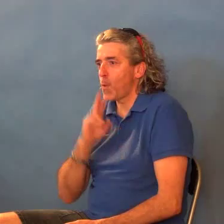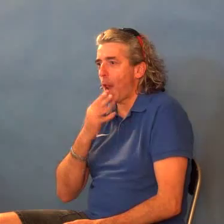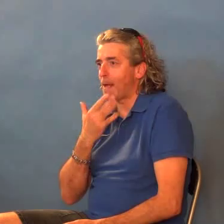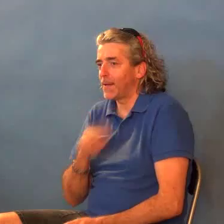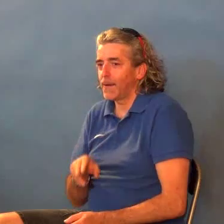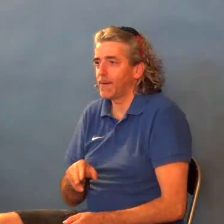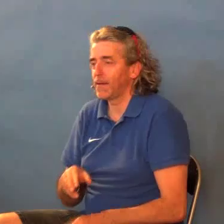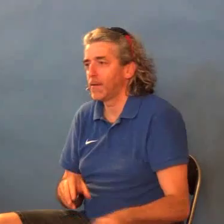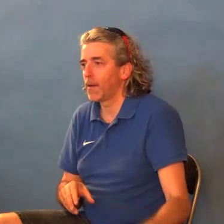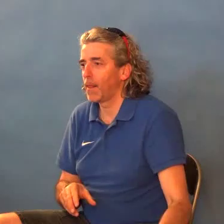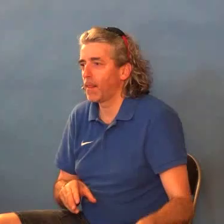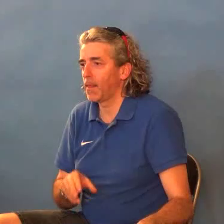Chciał zabrać jedną gruszkę.